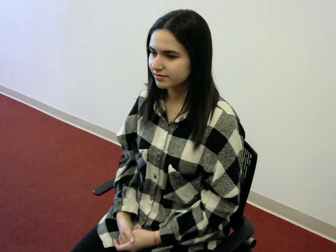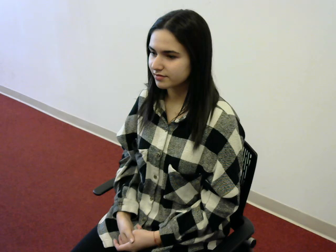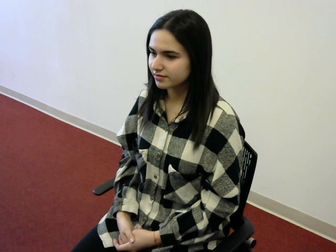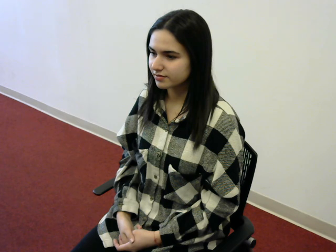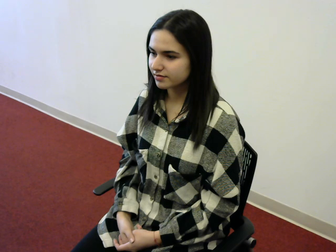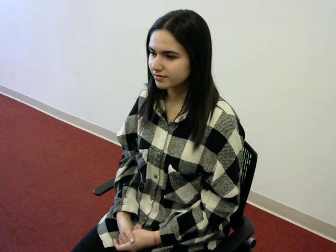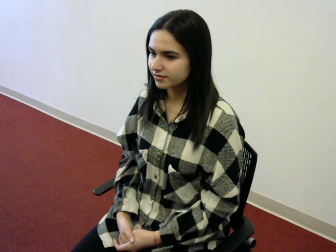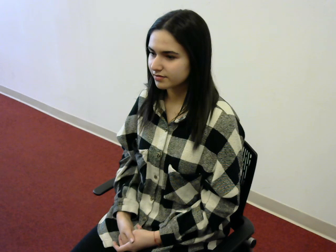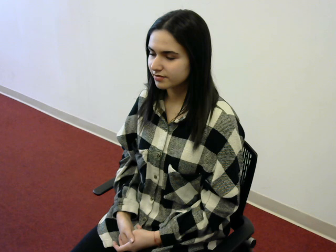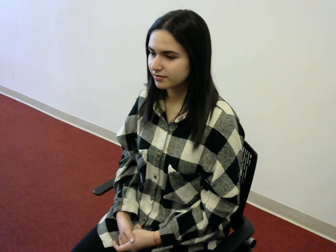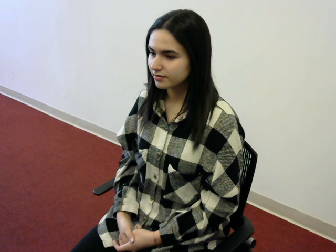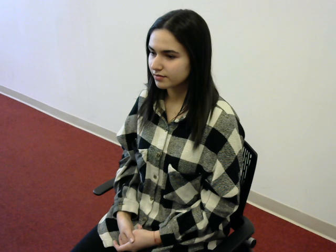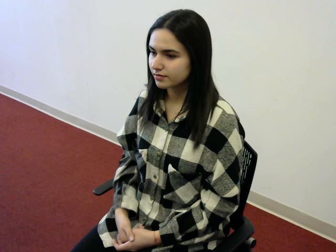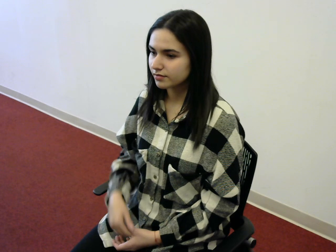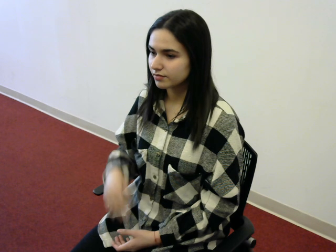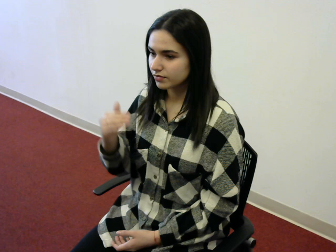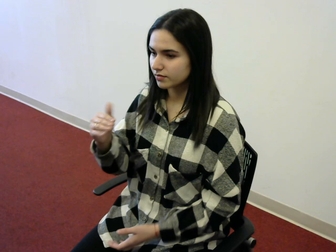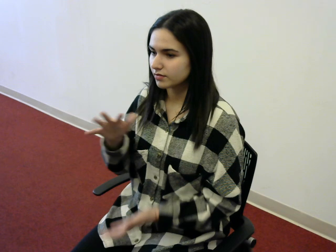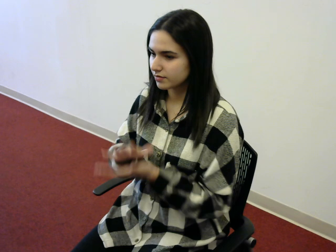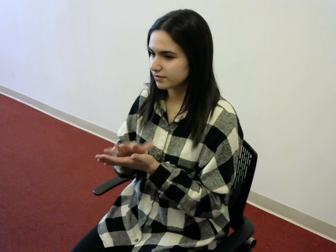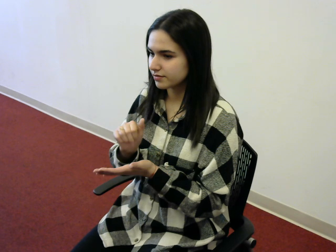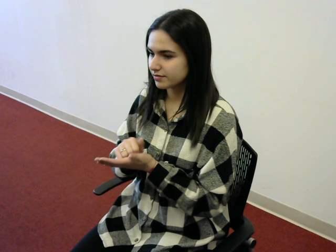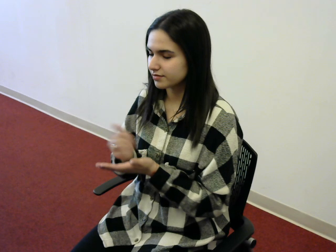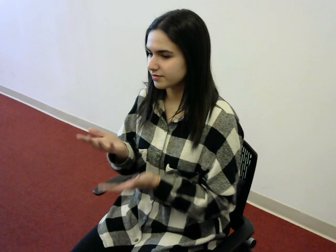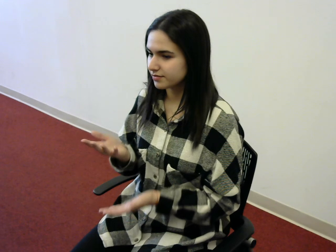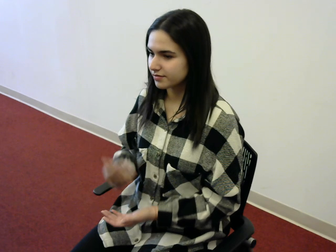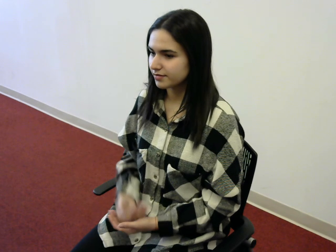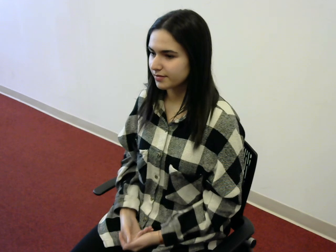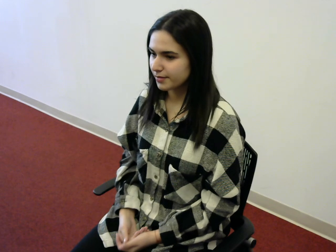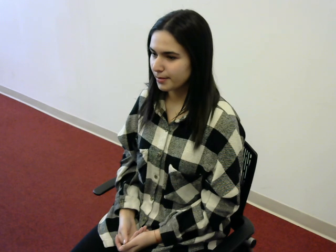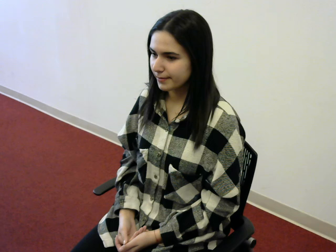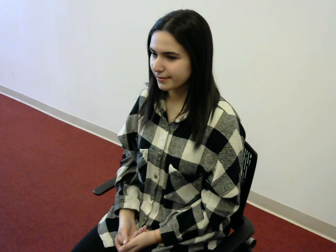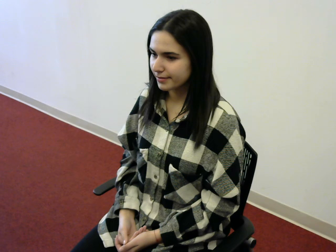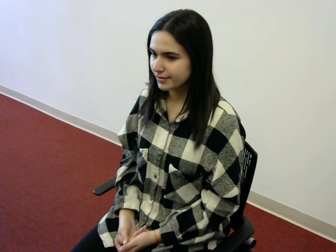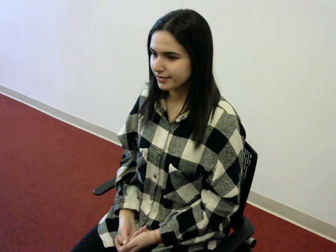Sənin ləqəbin nədir?